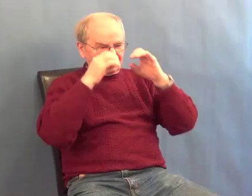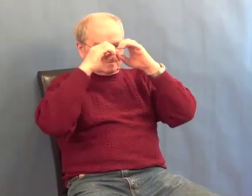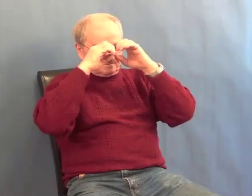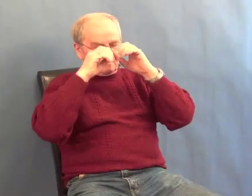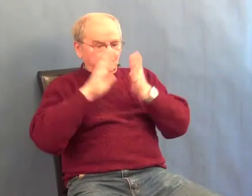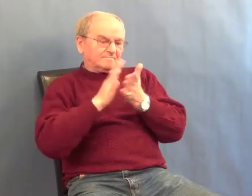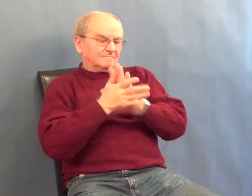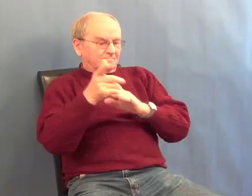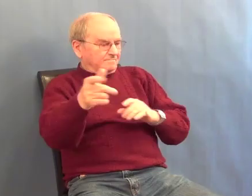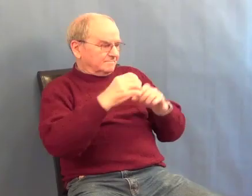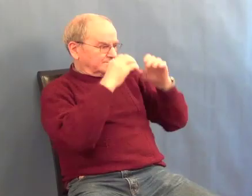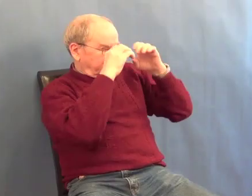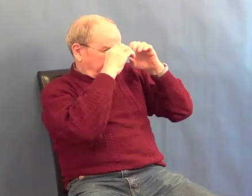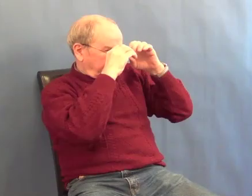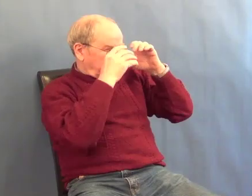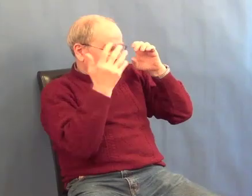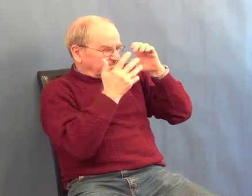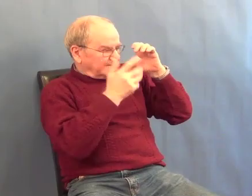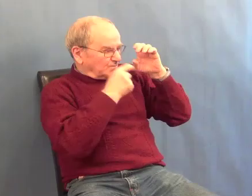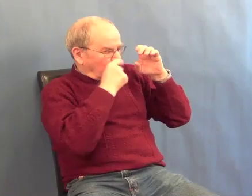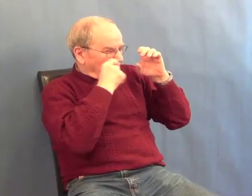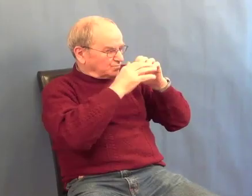To samo robił ptaszek, rozglądał się przez lornetkę i szukał kota.